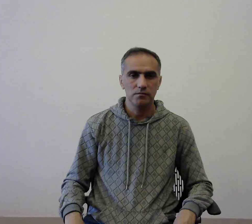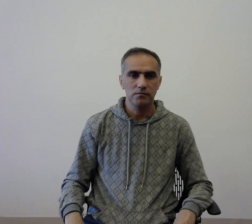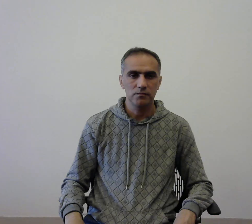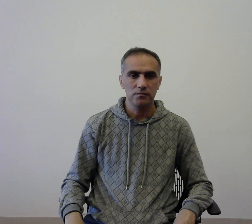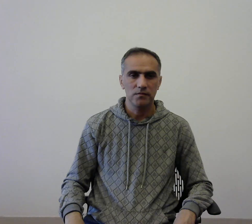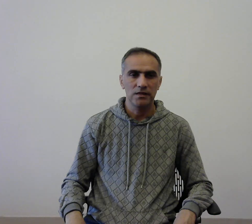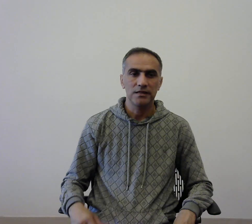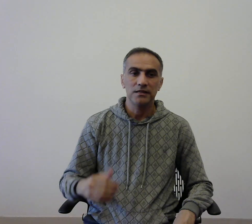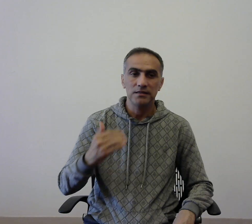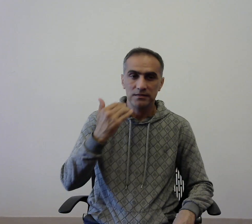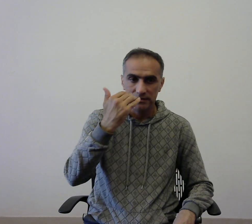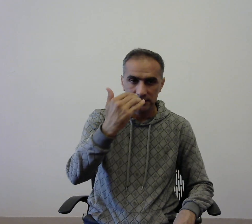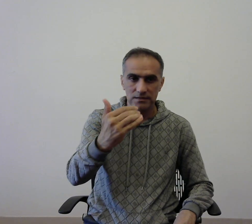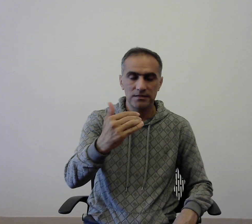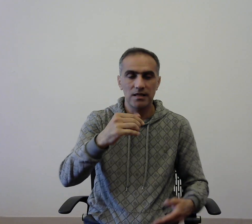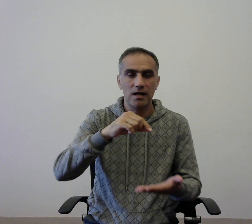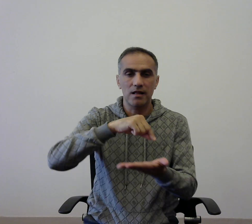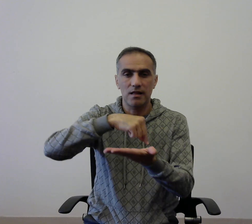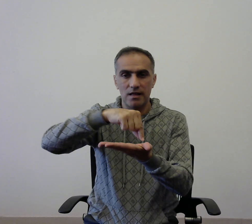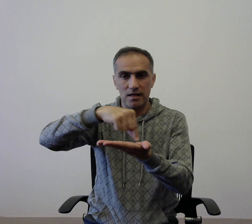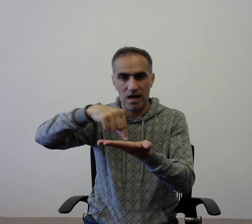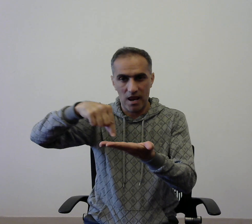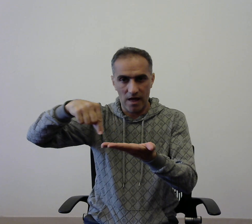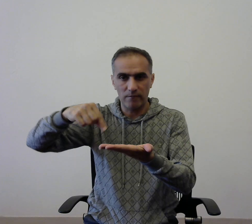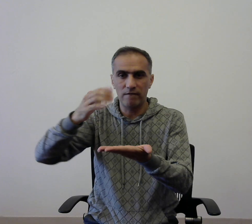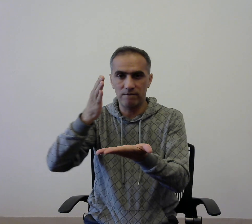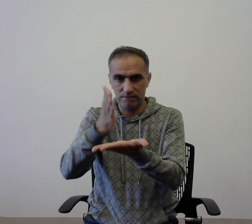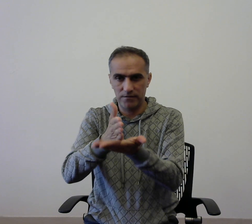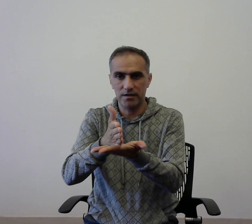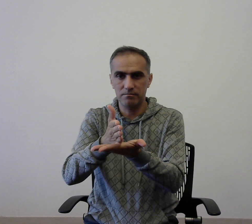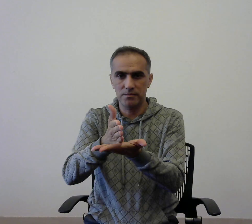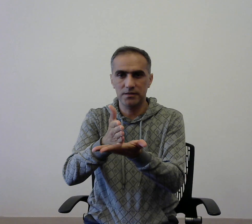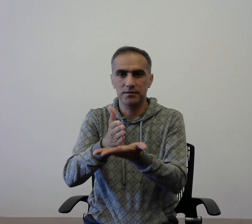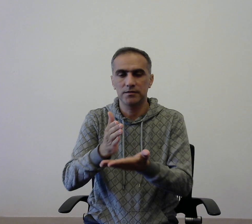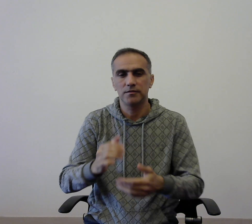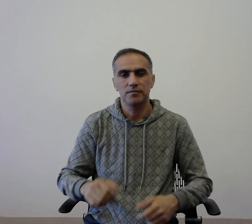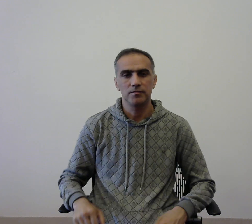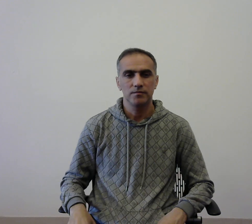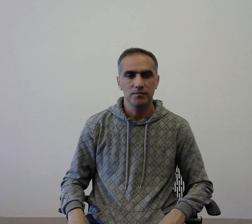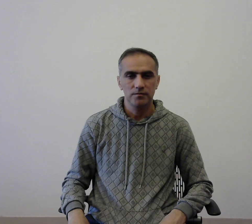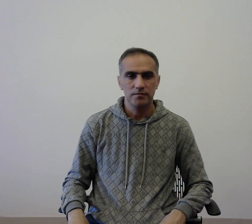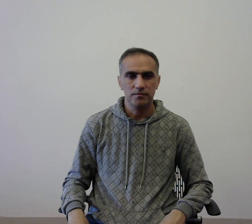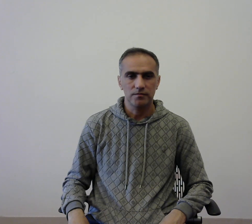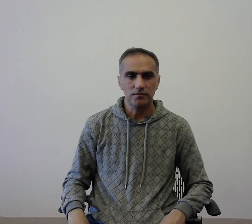Sizdə qələm varmı?